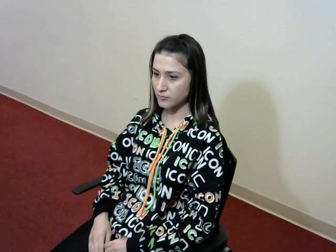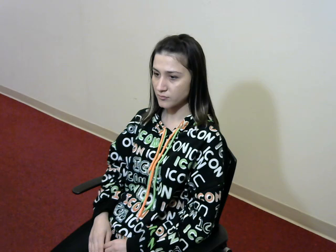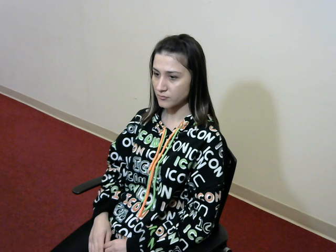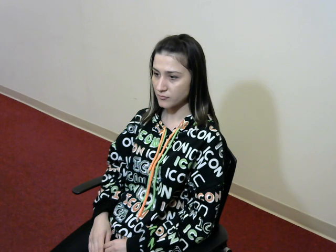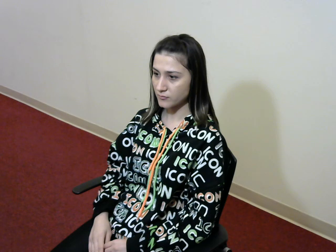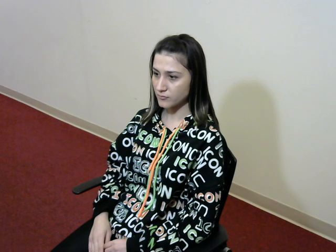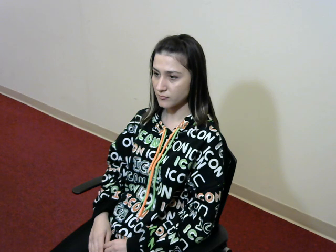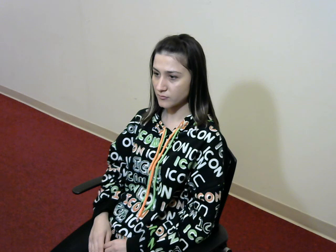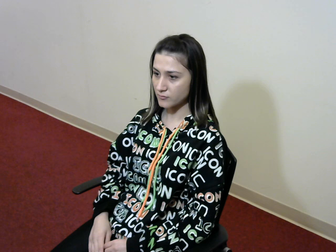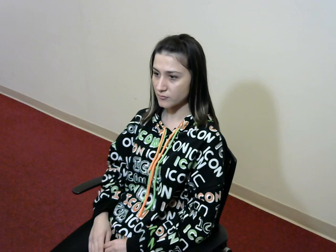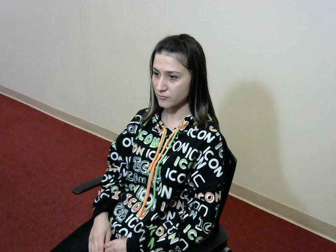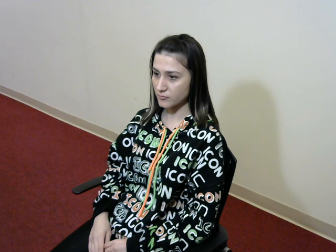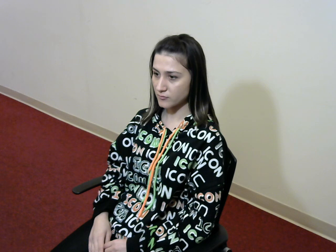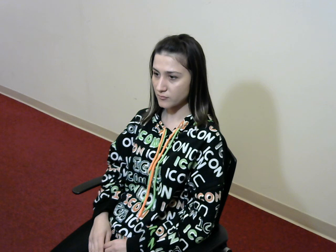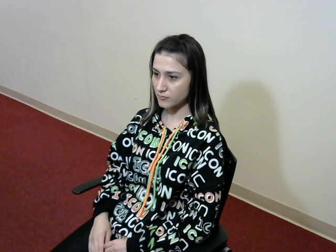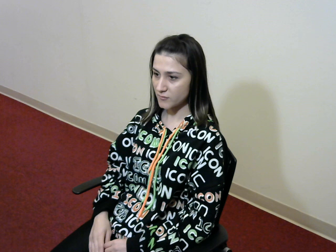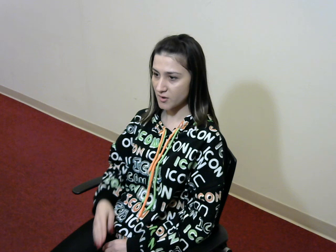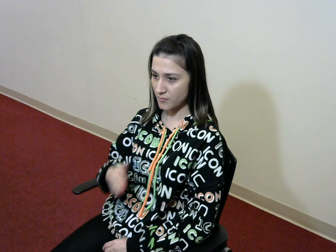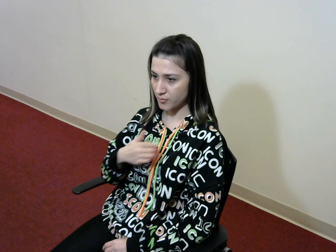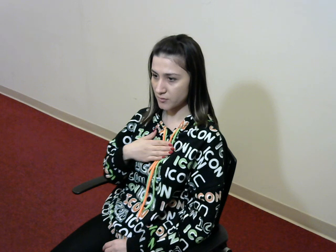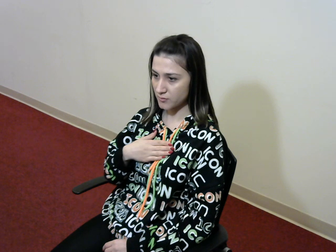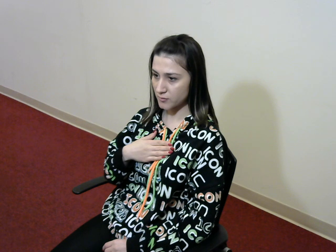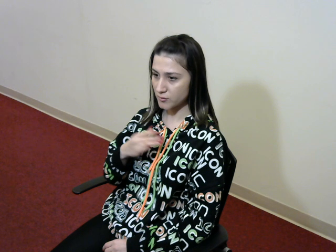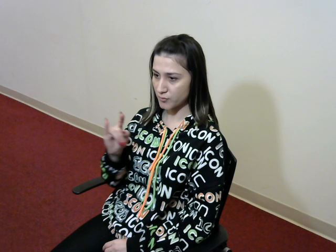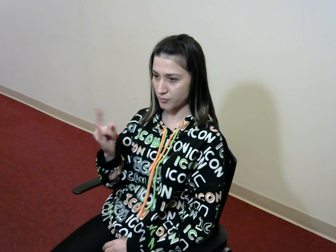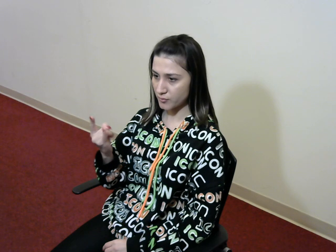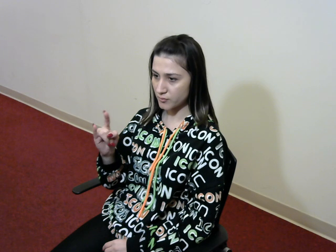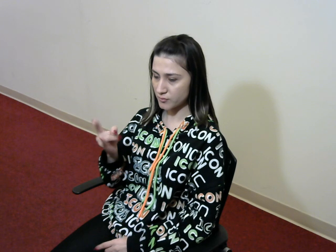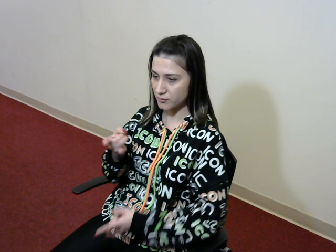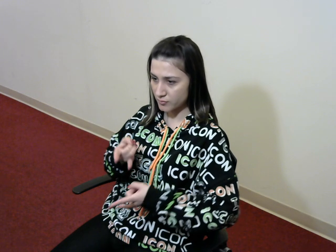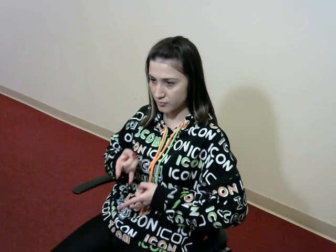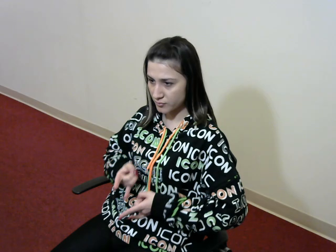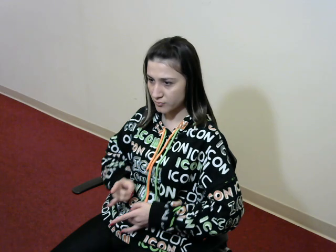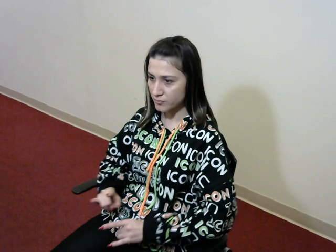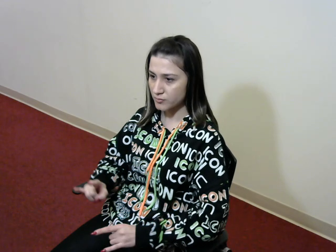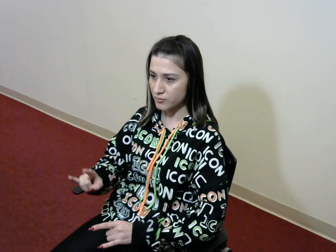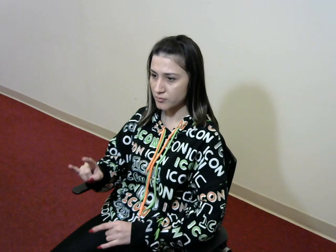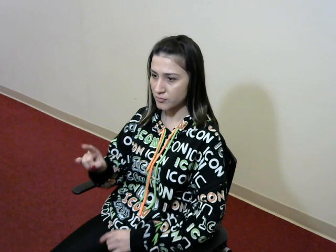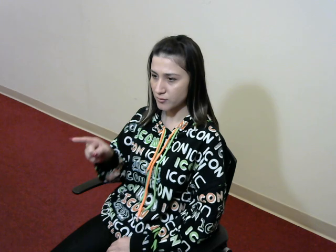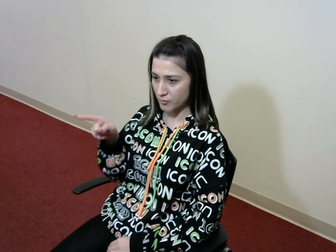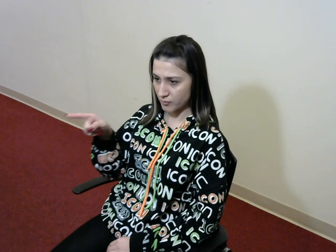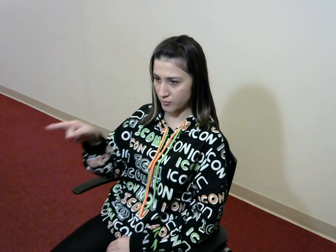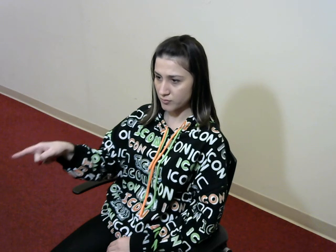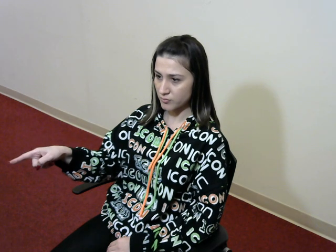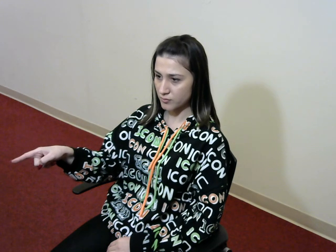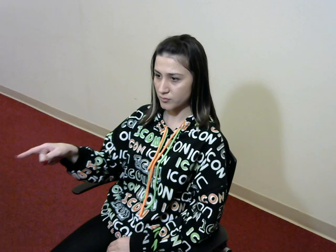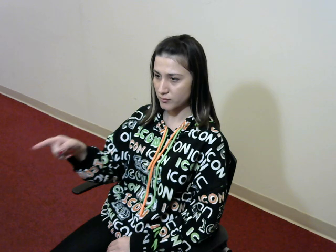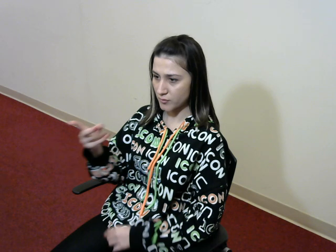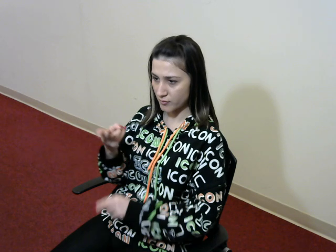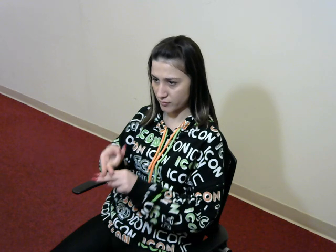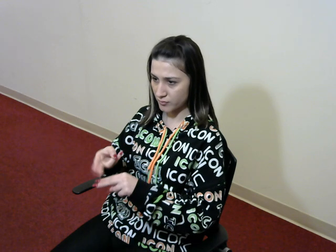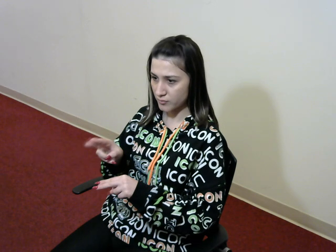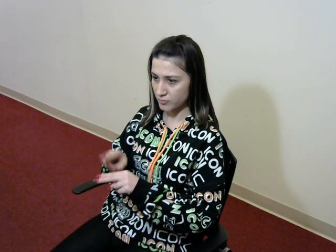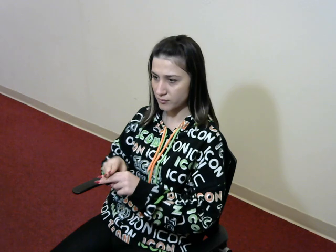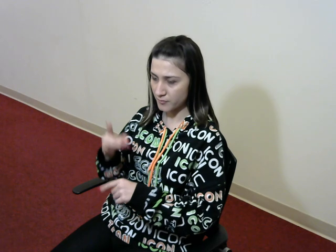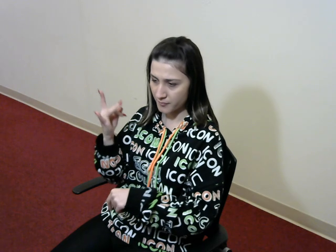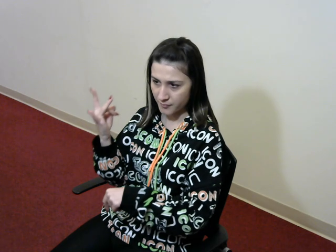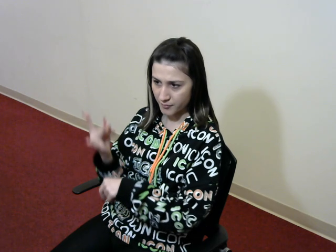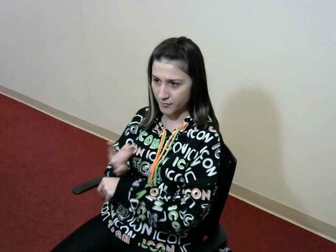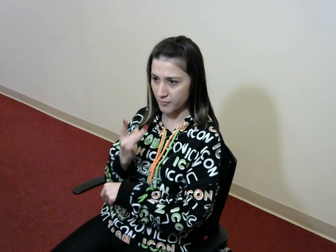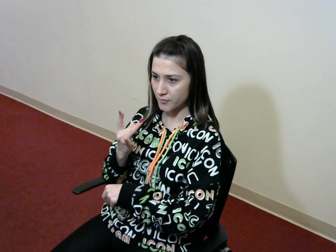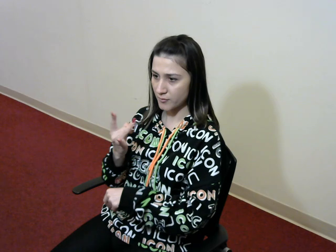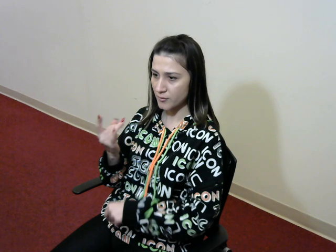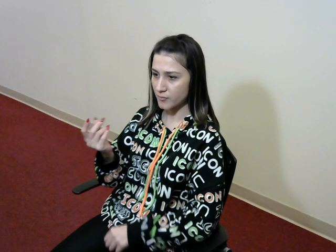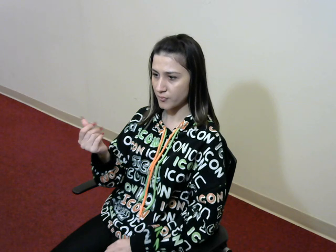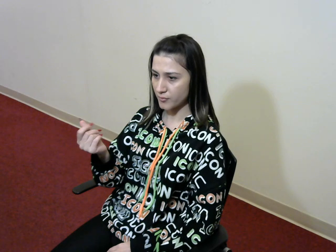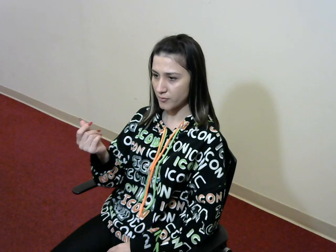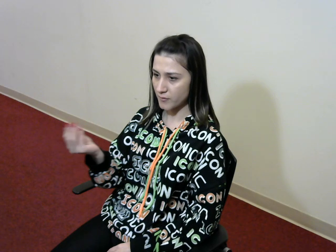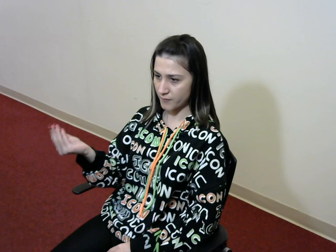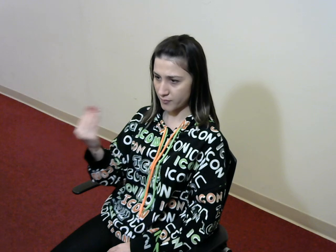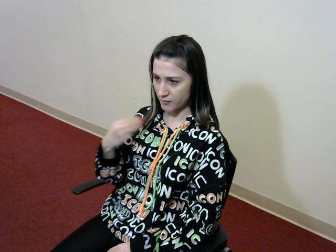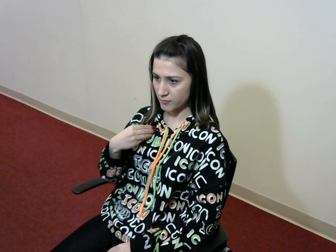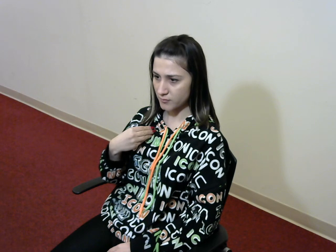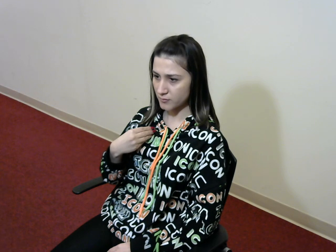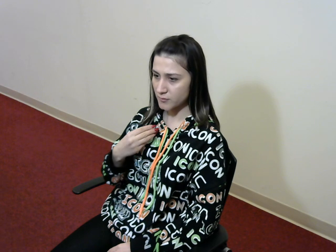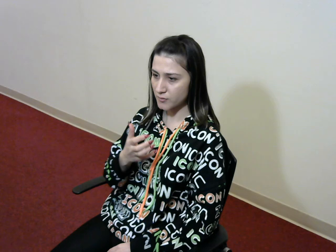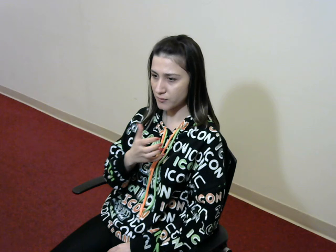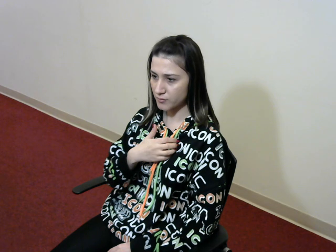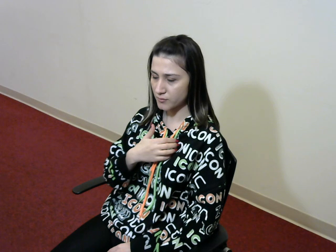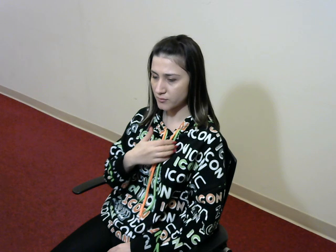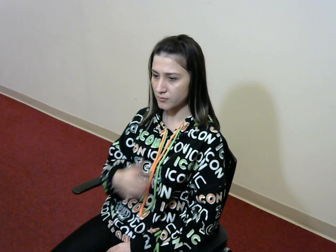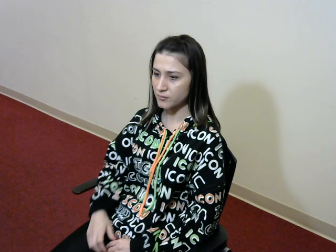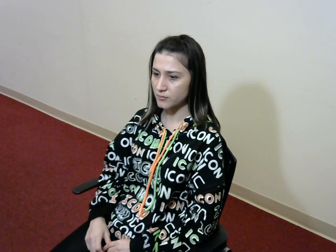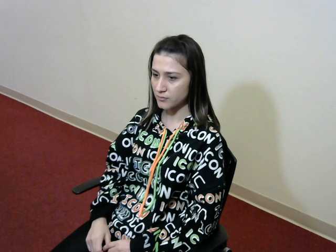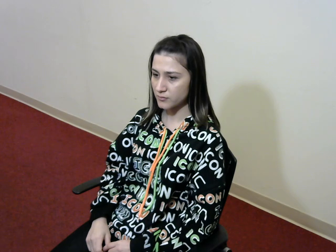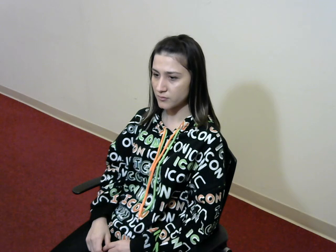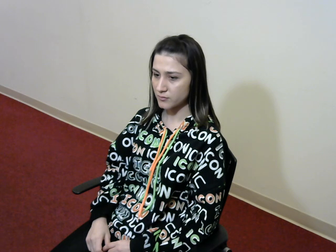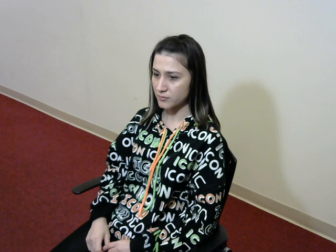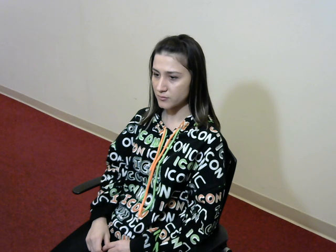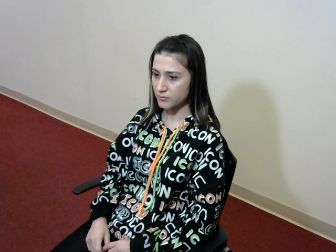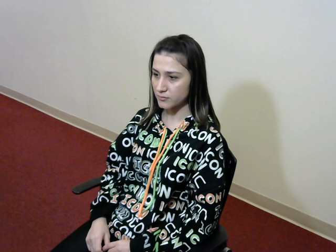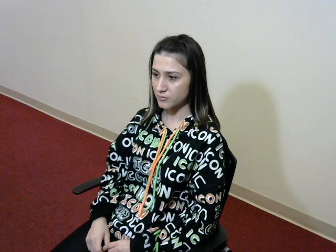Mənim uşağım anadan olub, ona görə birdəfəlik müavinət almaq istəyirəm